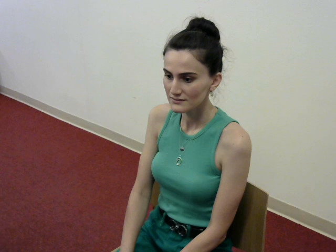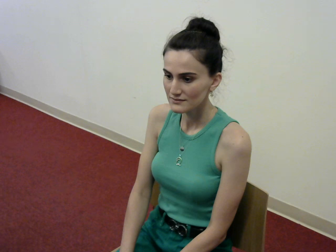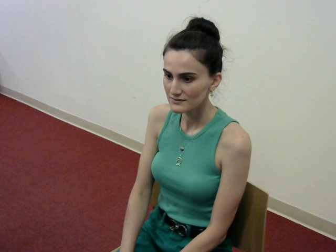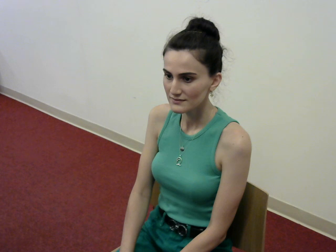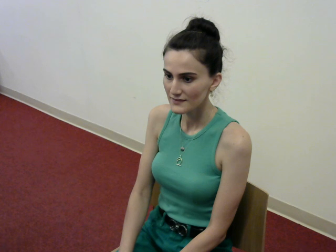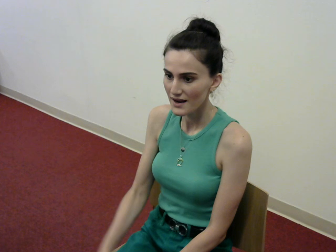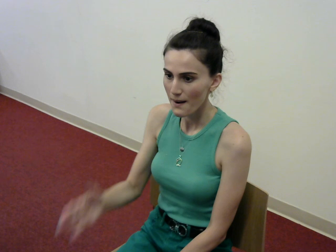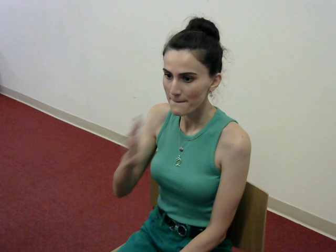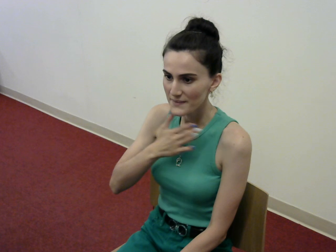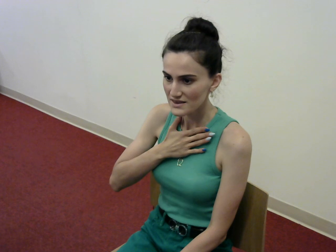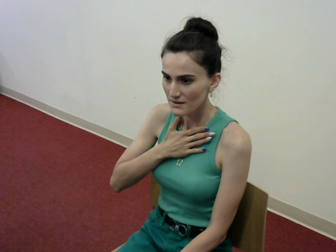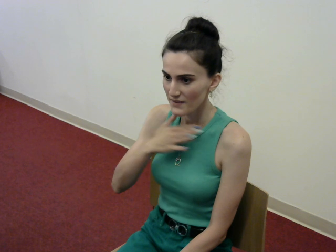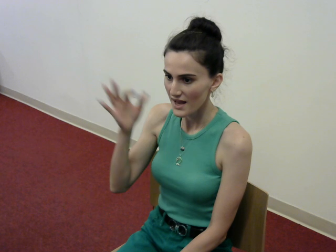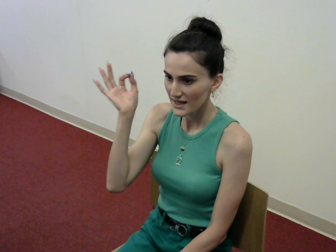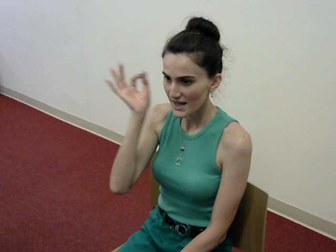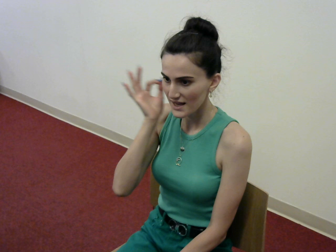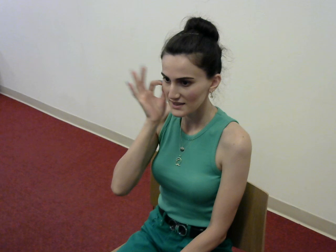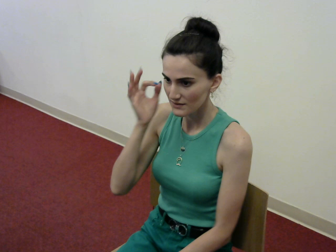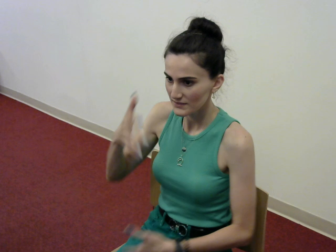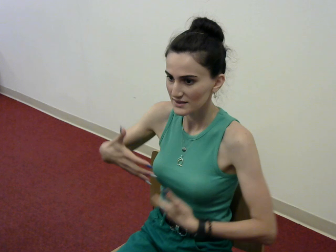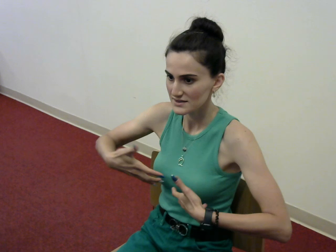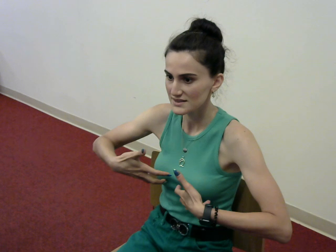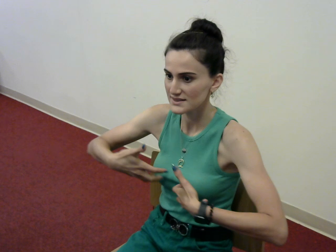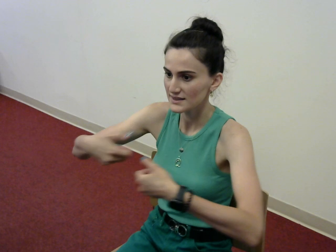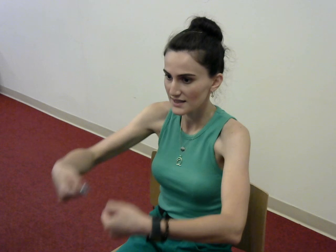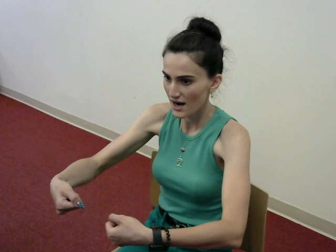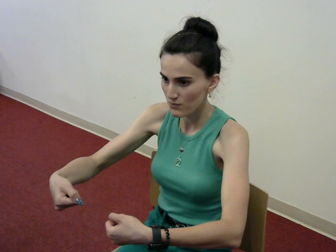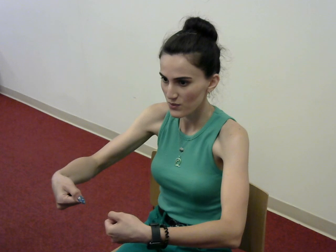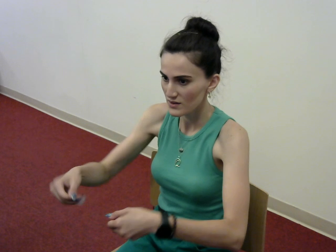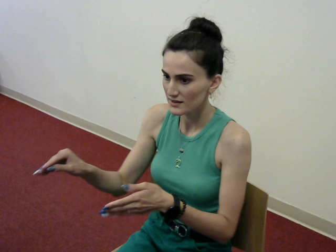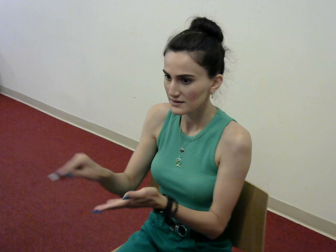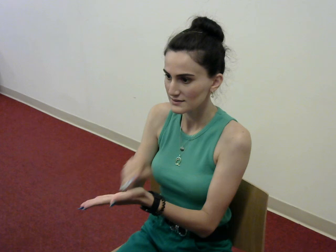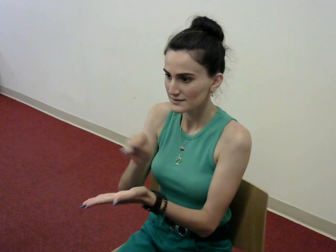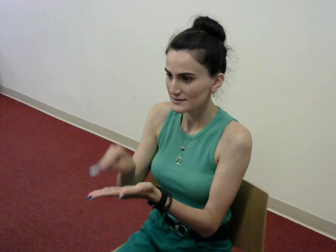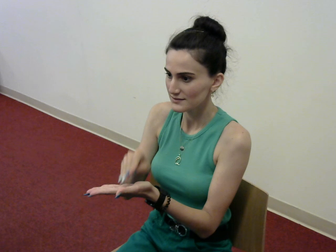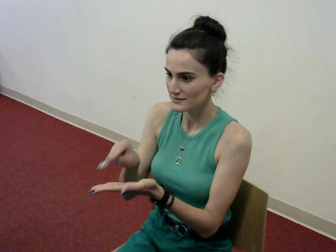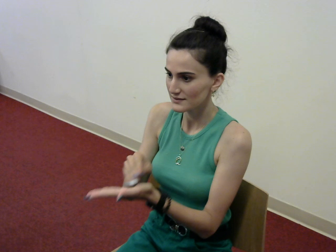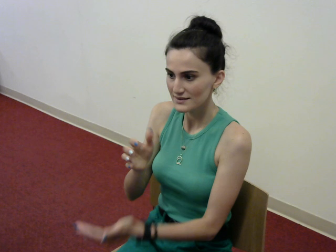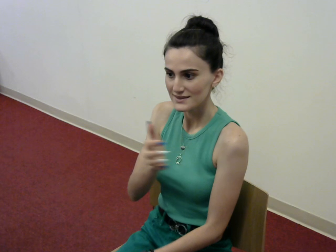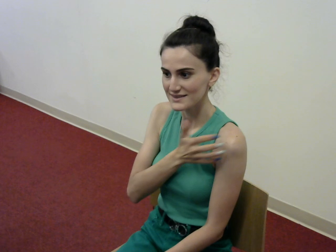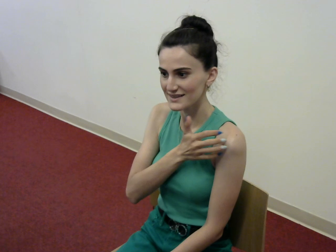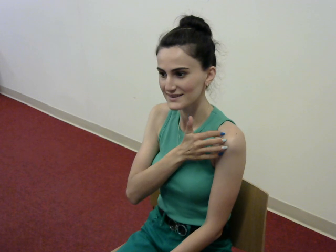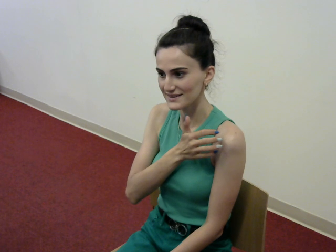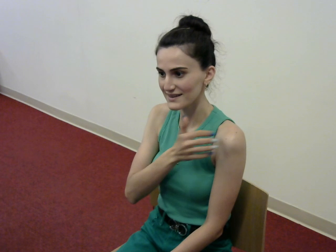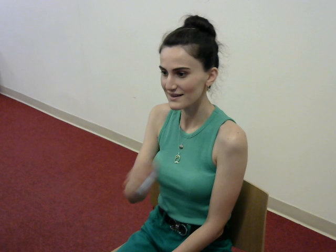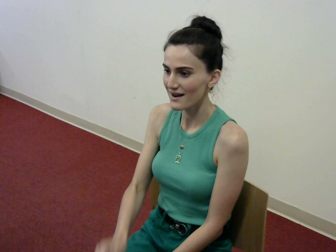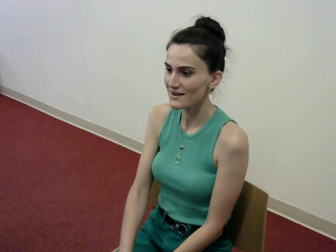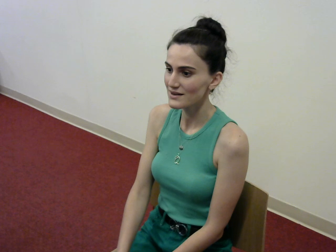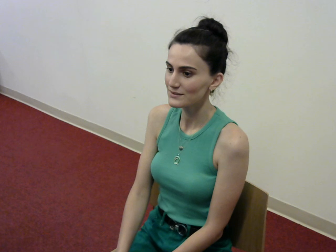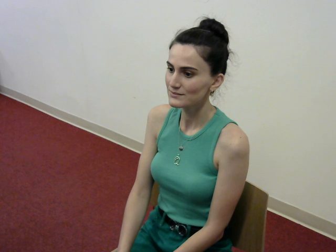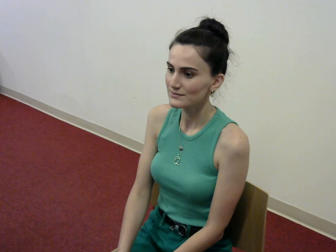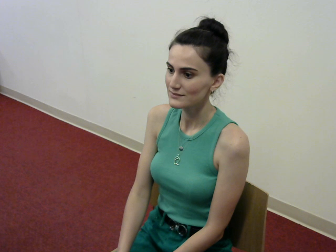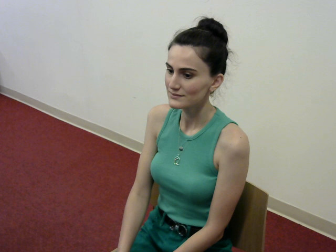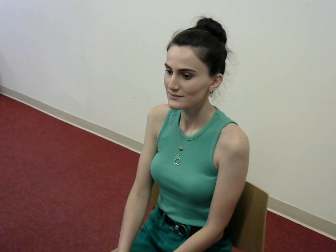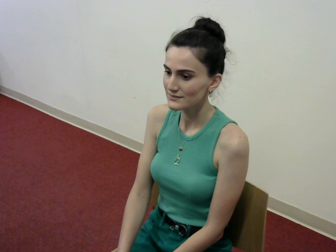Mən həkimin qəbuluna yazılmaq istəyirəm